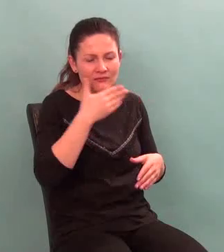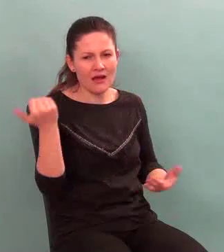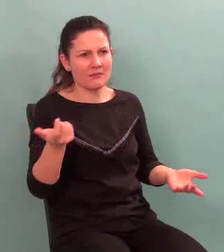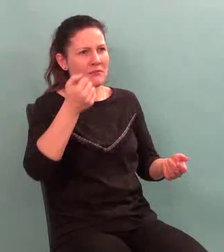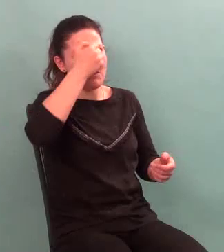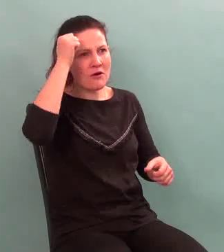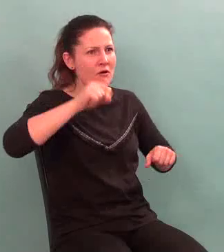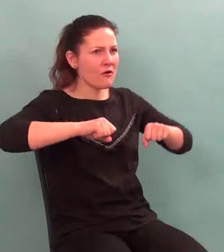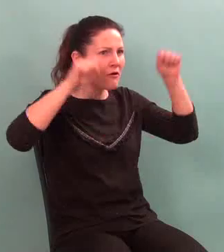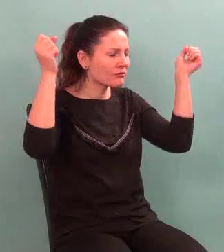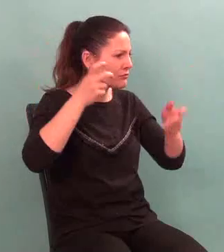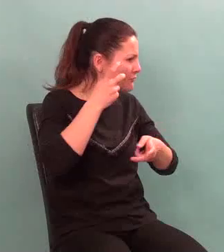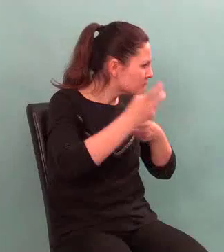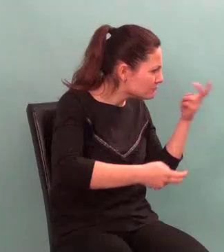Otwiera okno, szuka.